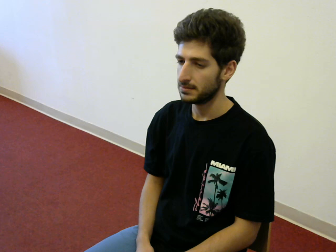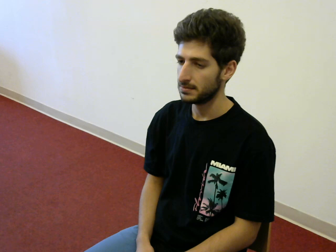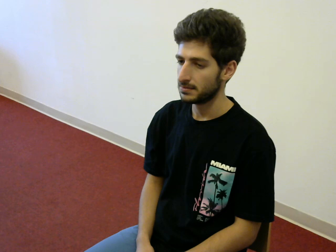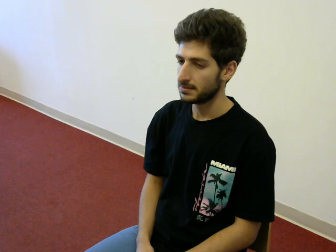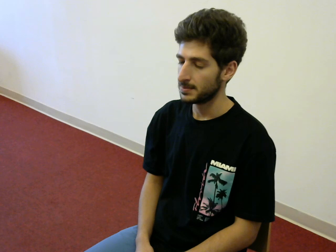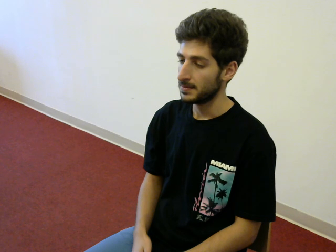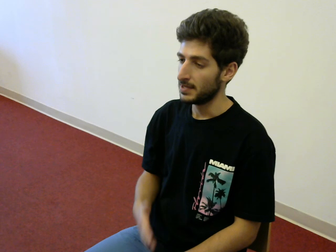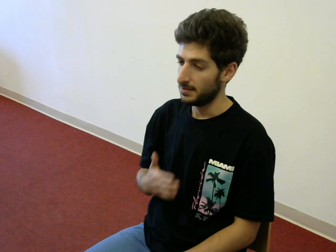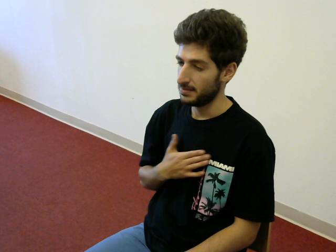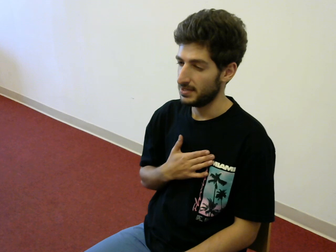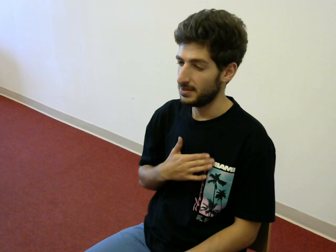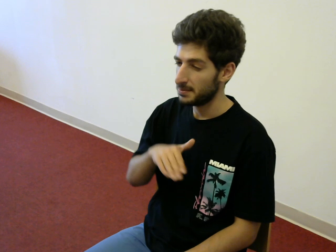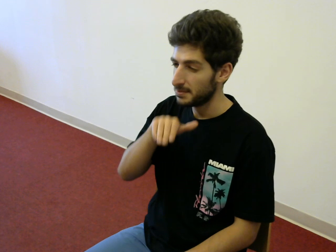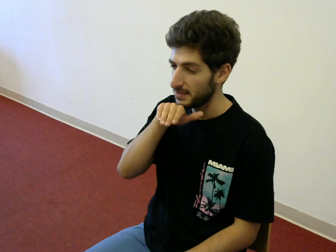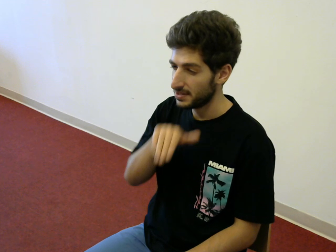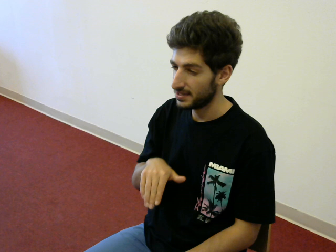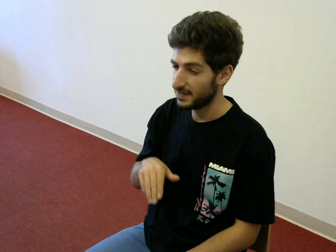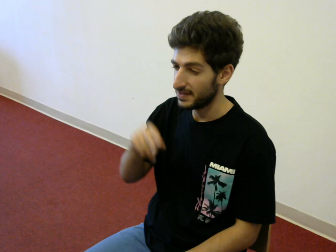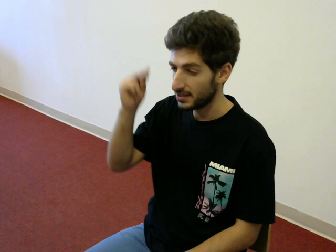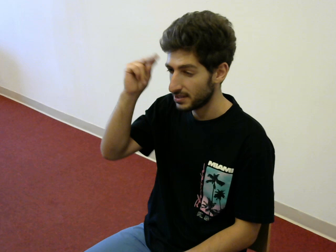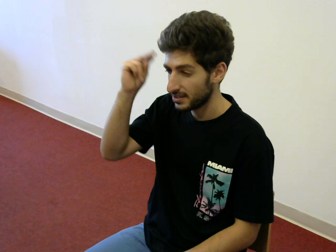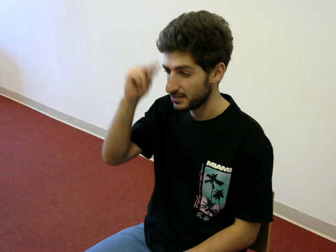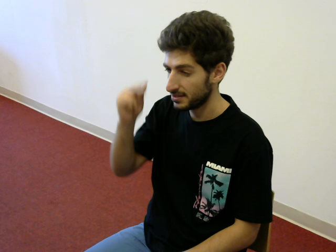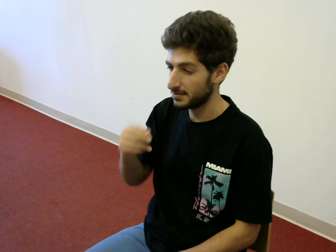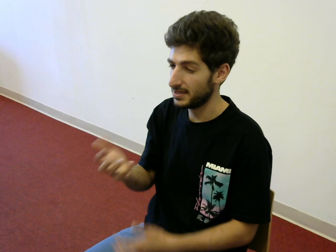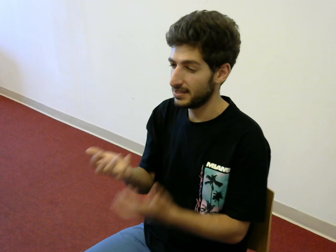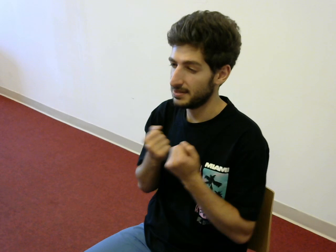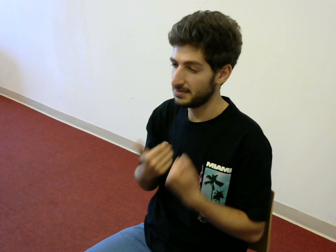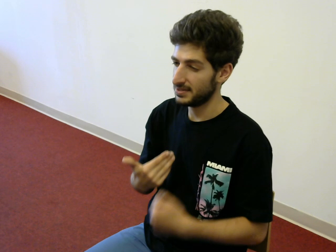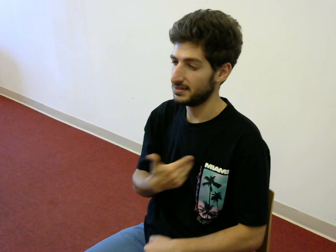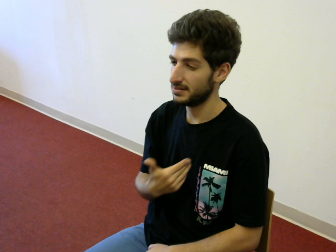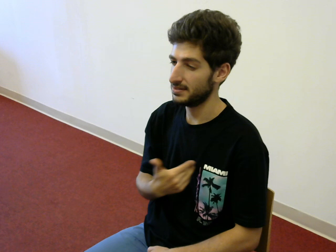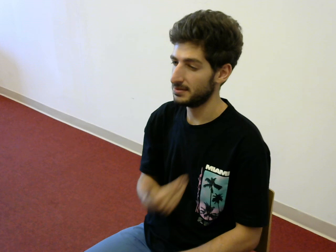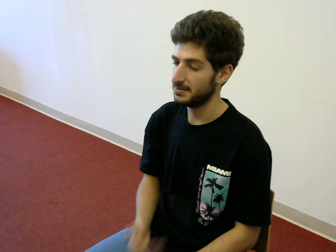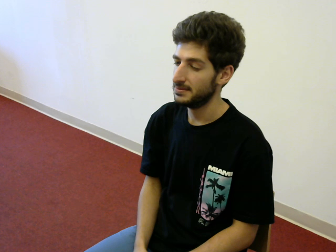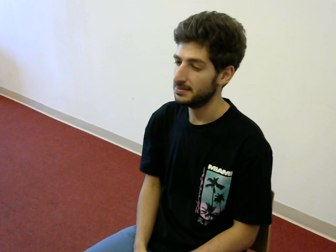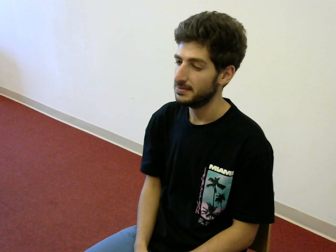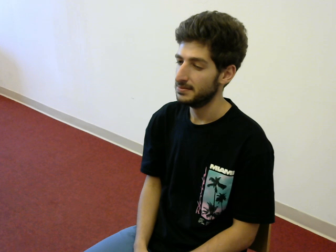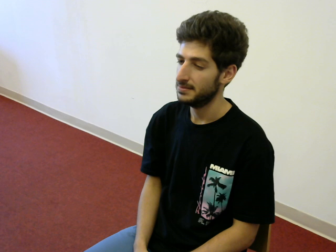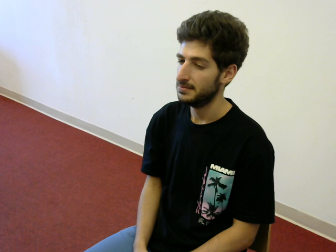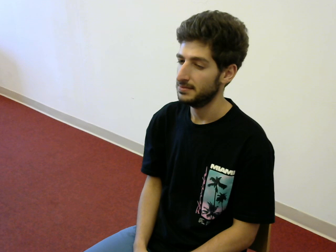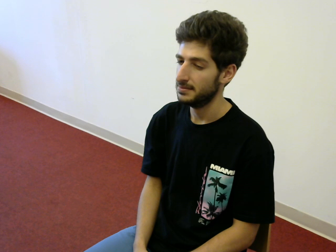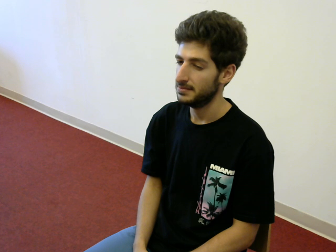Mən peşə təhsili almaq istəyirəm